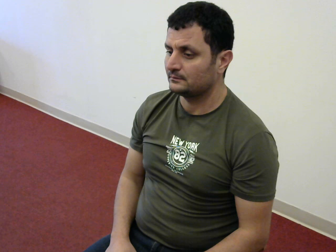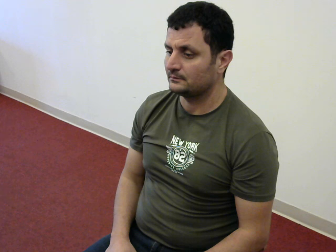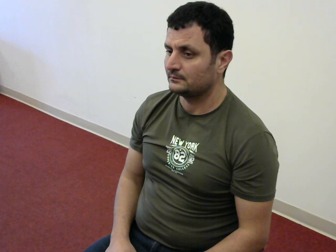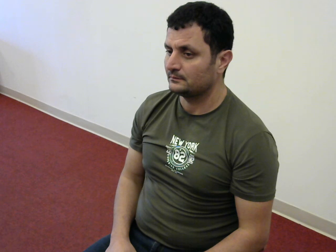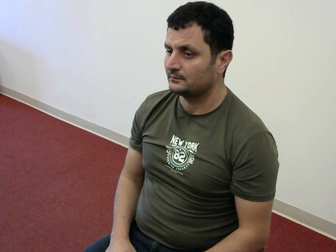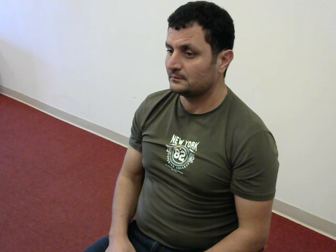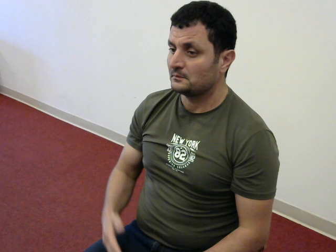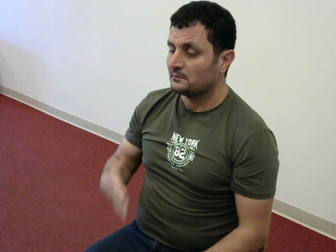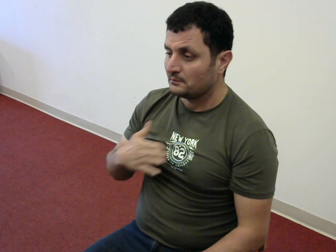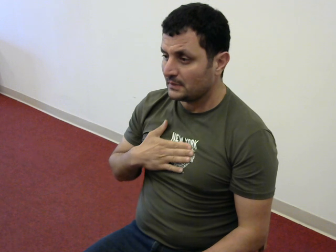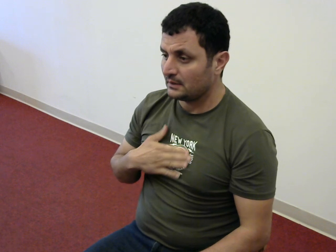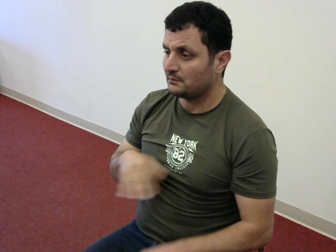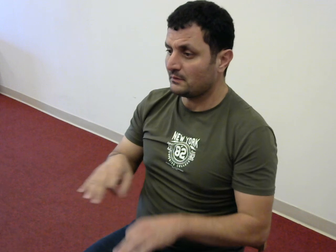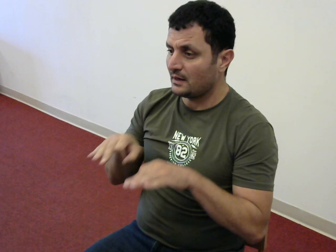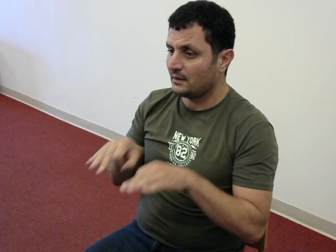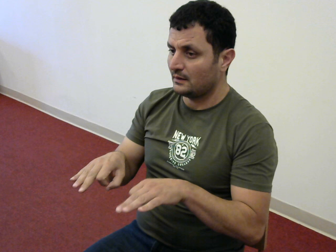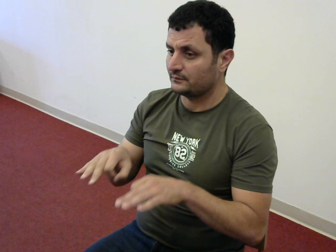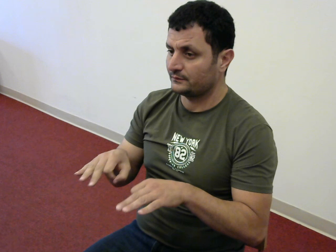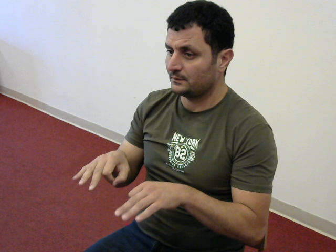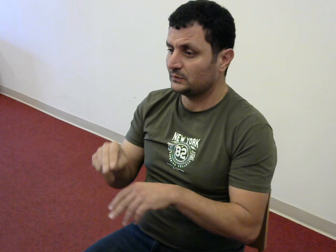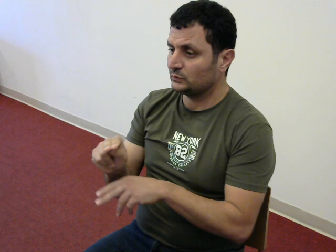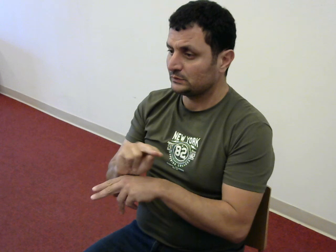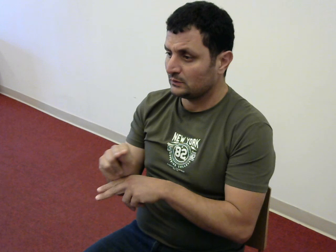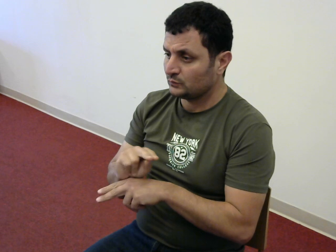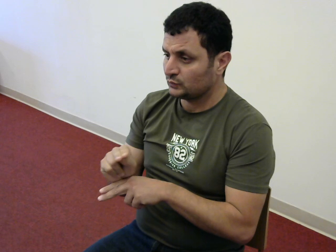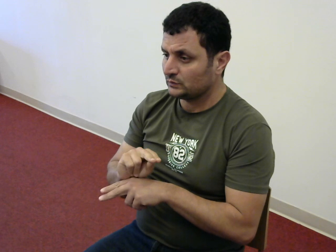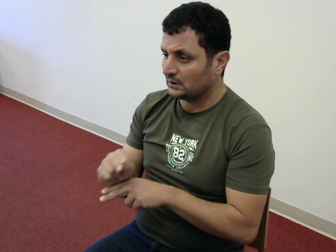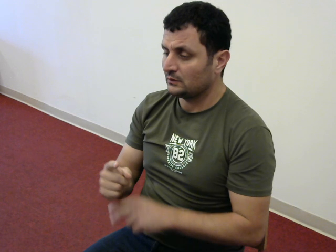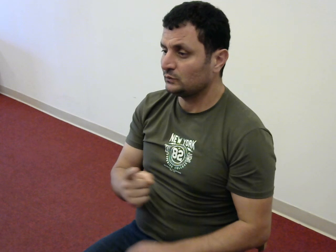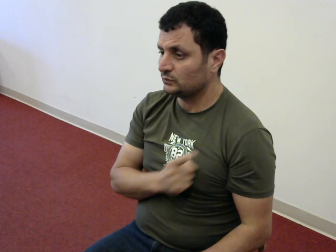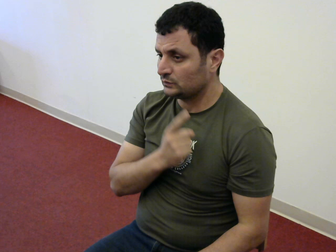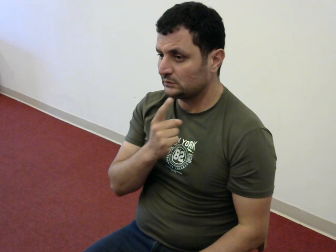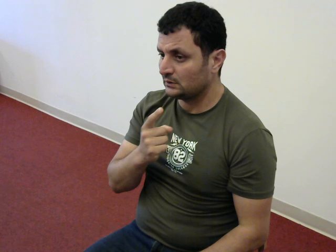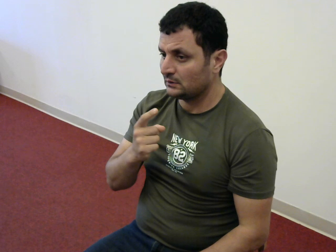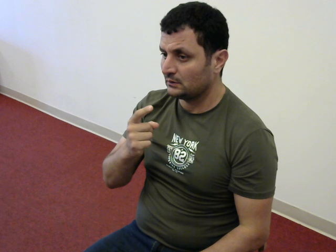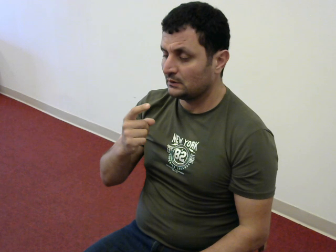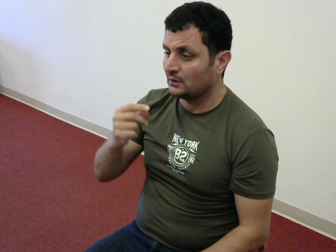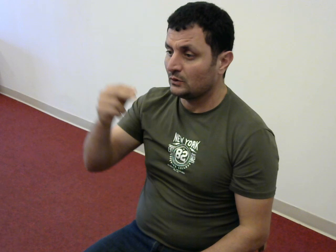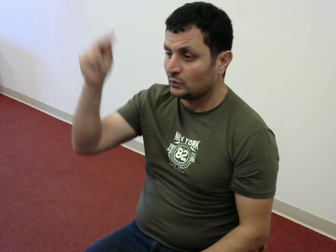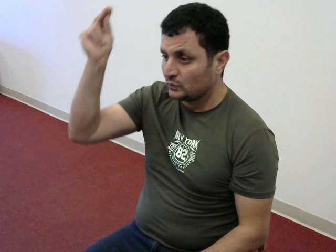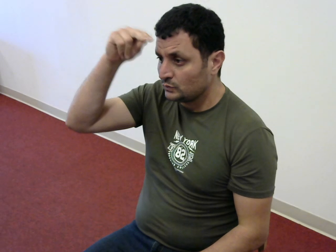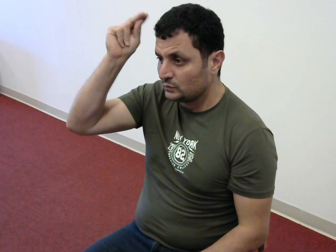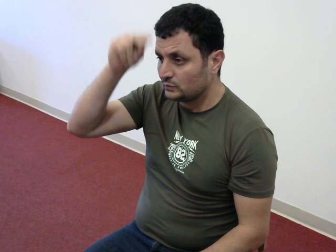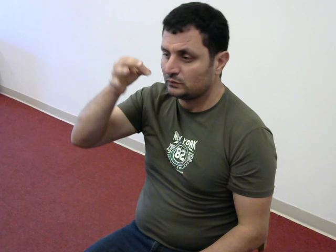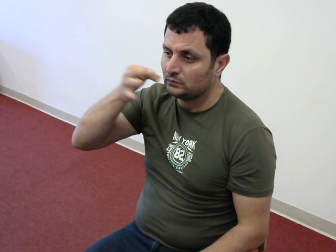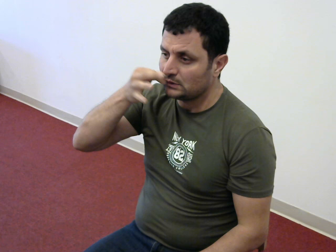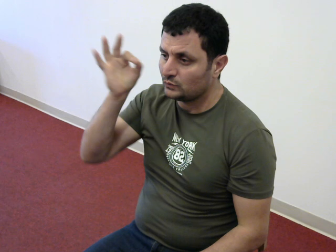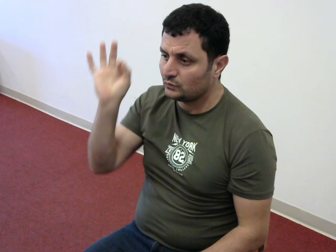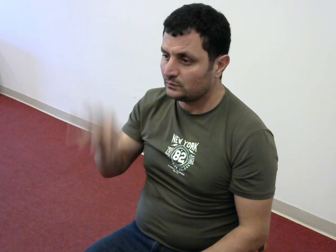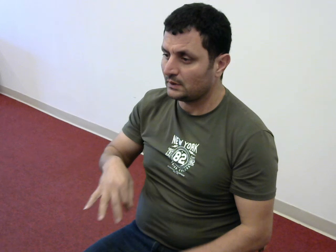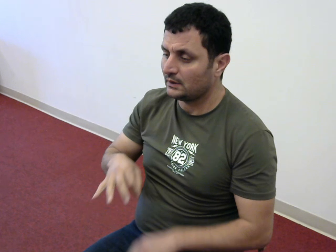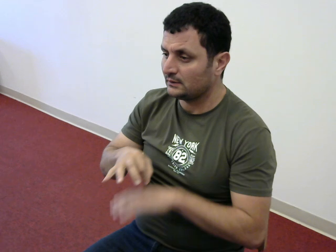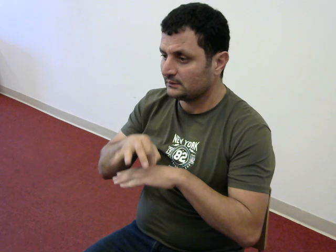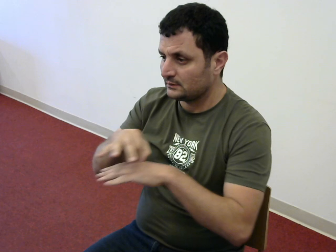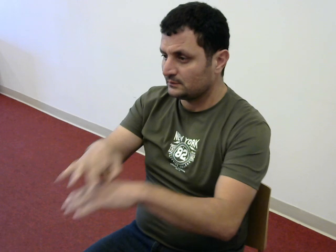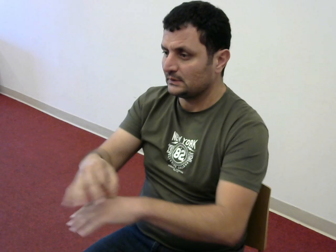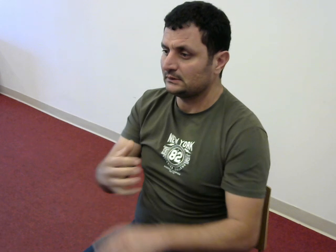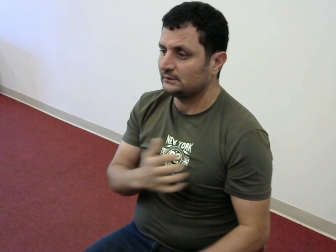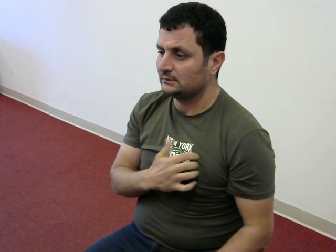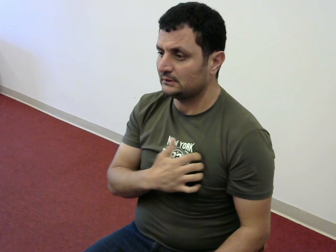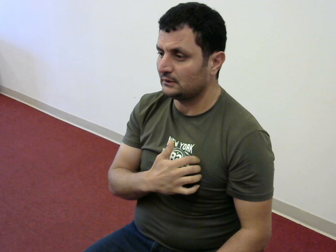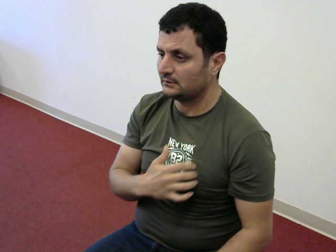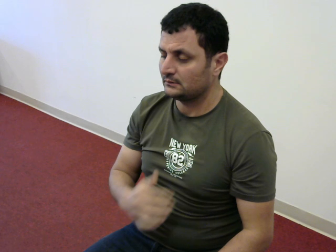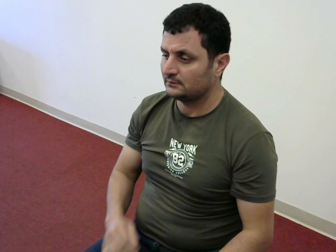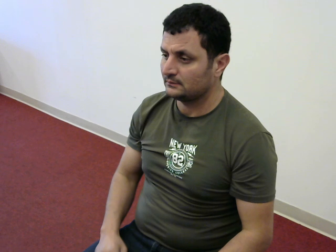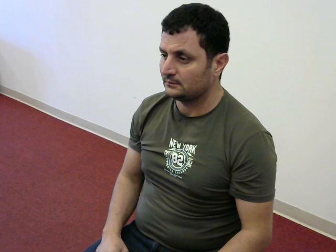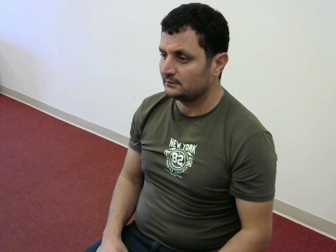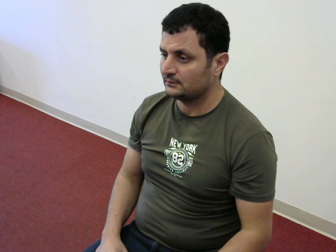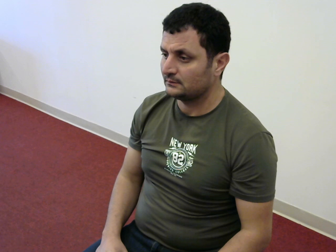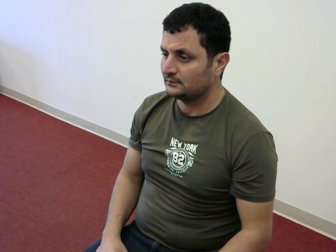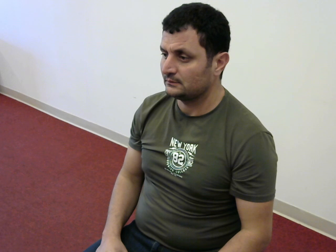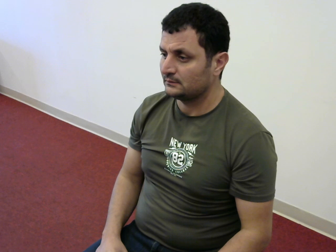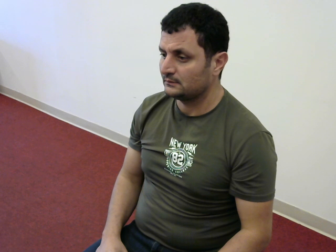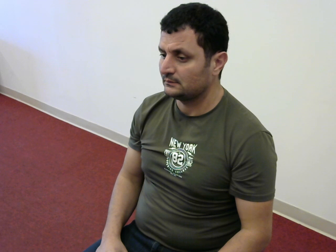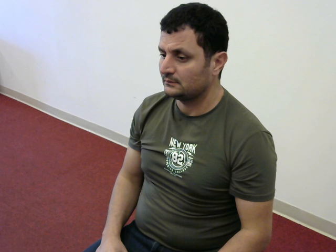Mən avtomobil təmiri üzrə təcrübə keçmək istəyirəm